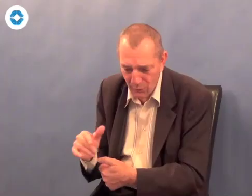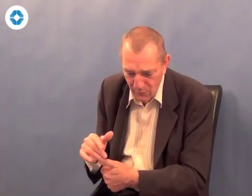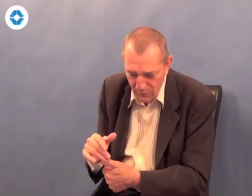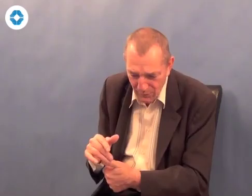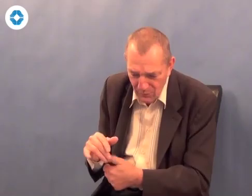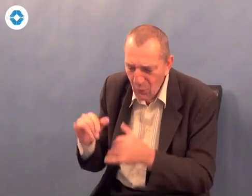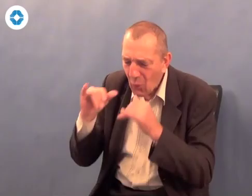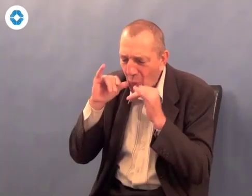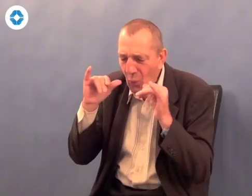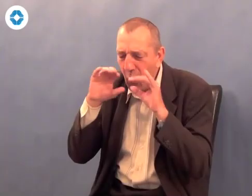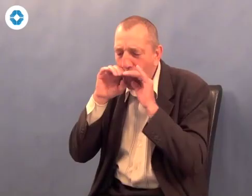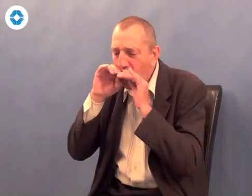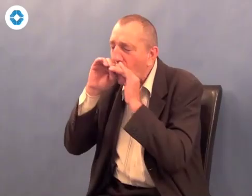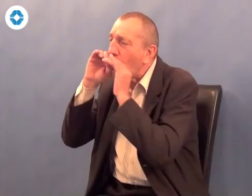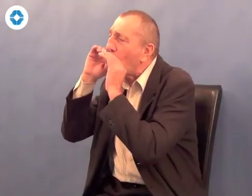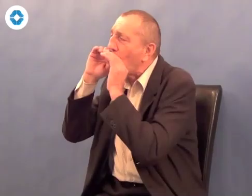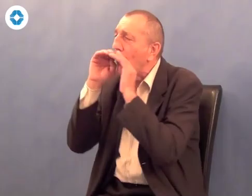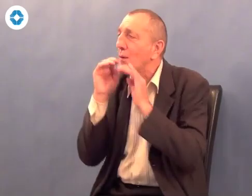Krzyczy, woła.